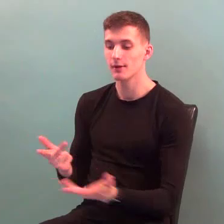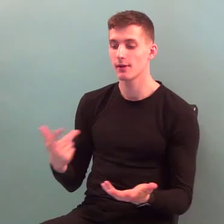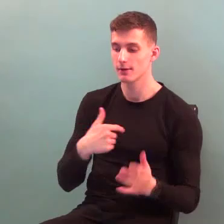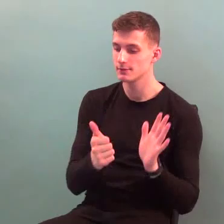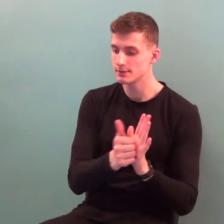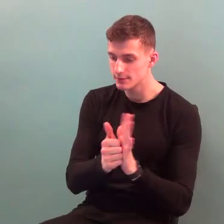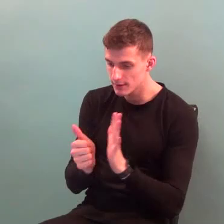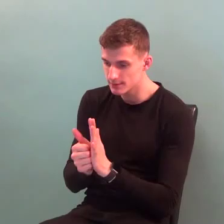Ja zawsze o szesnastej.